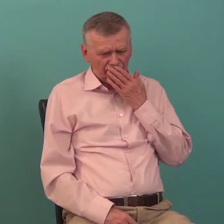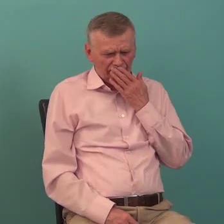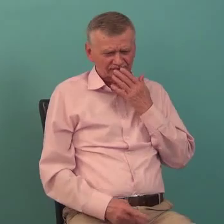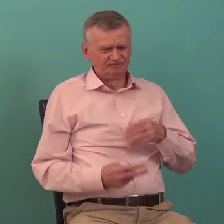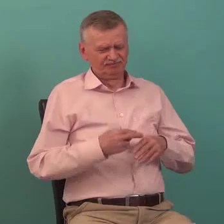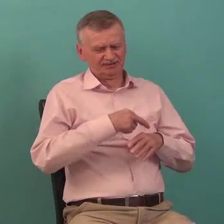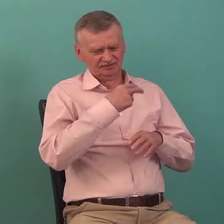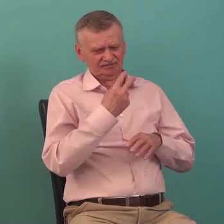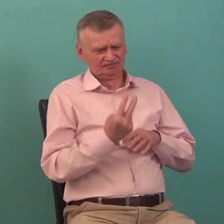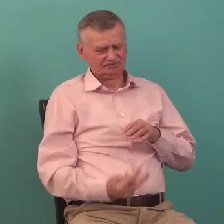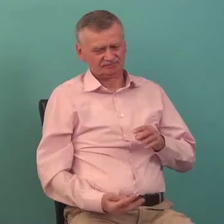Skoczyć i nurkować.